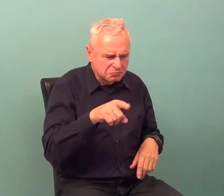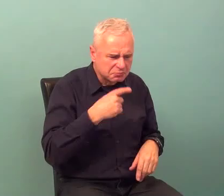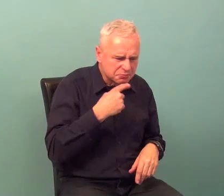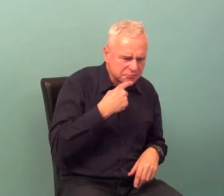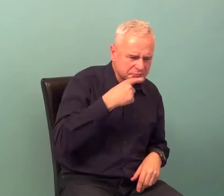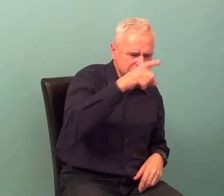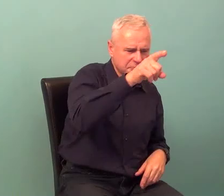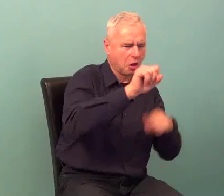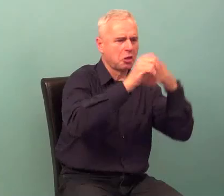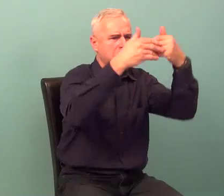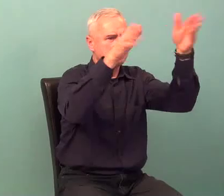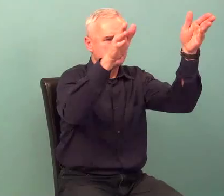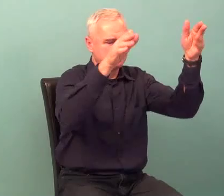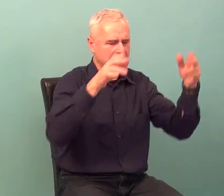Co to jest? Tam otwarte.